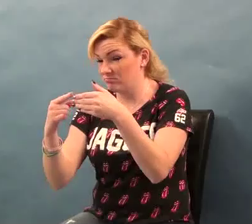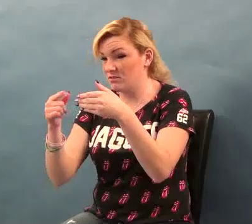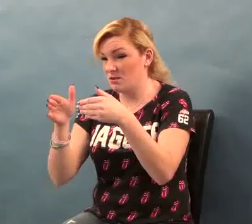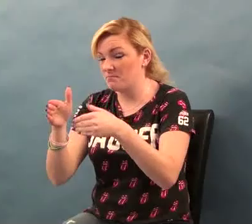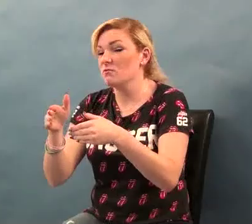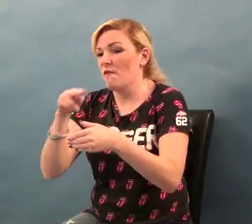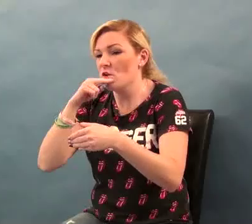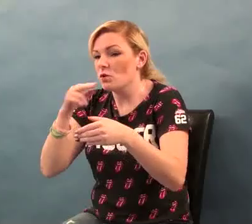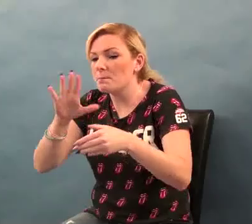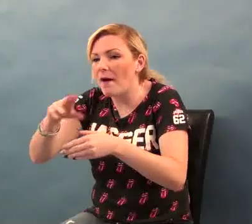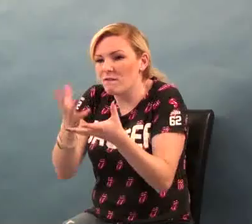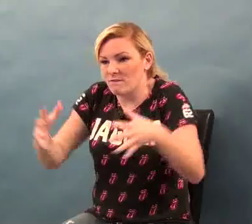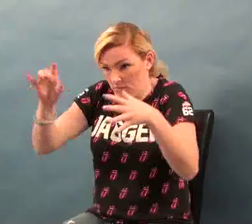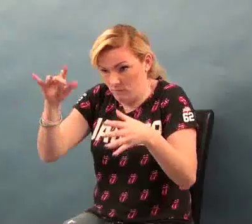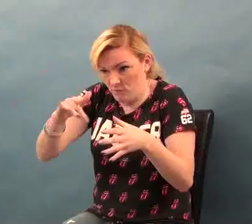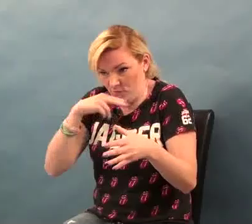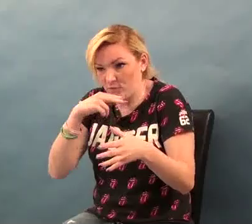Ryba ma wodę w akwarium, prawda?